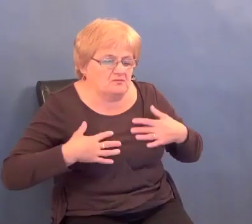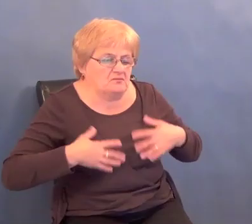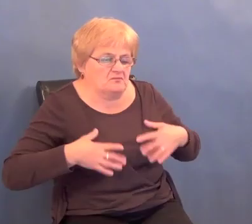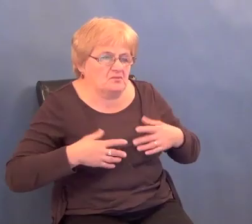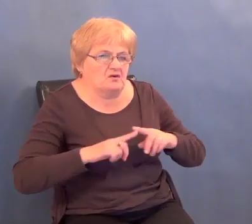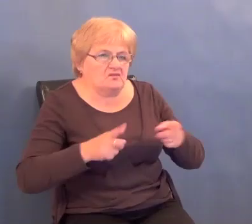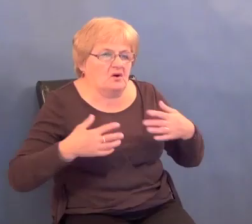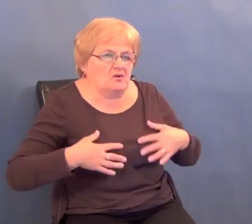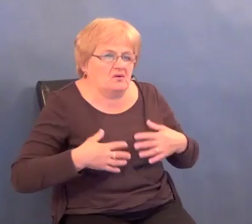Nie wolno się kąpać.